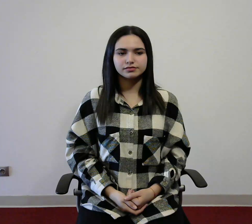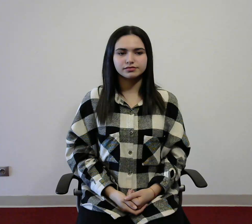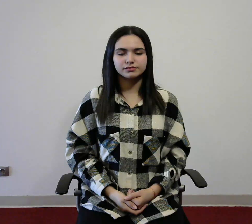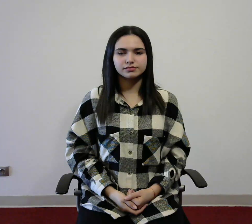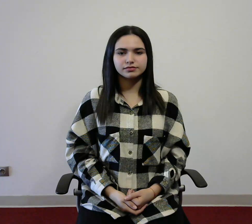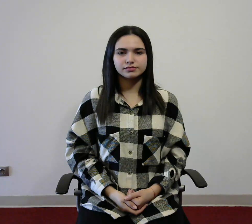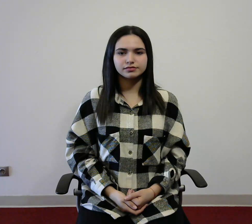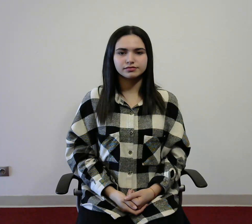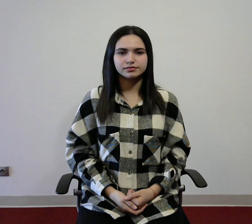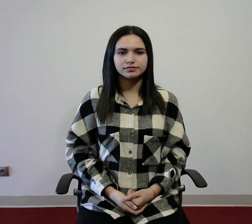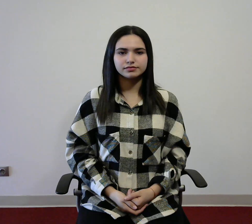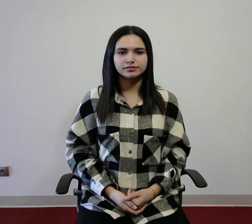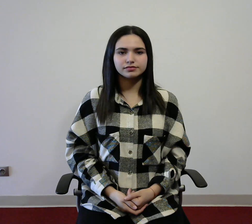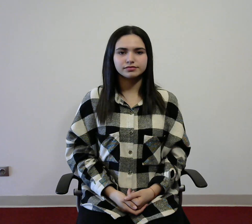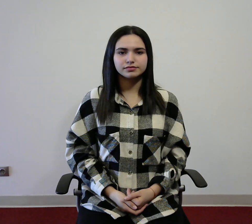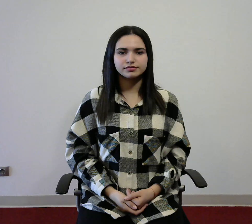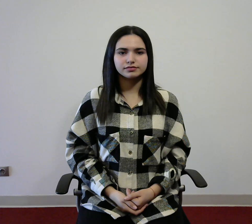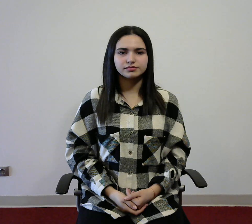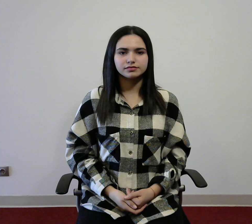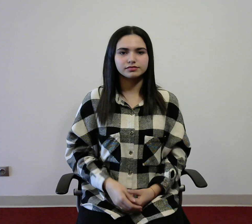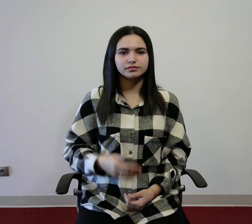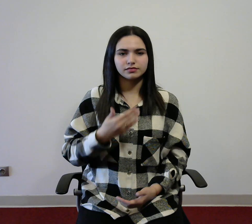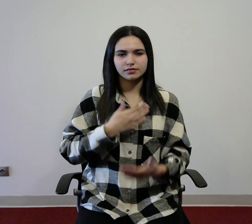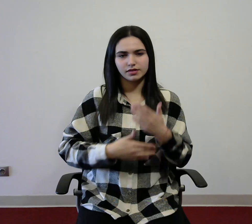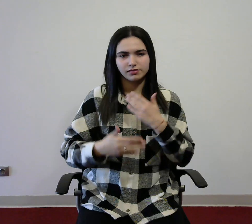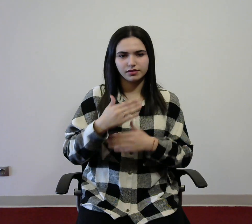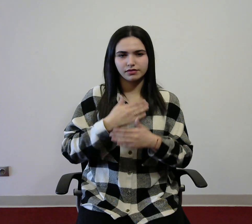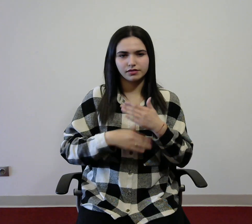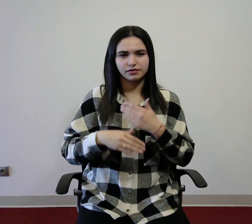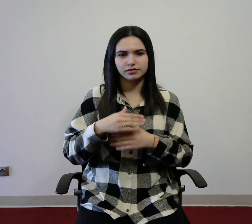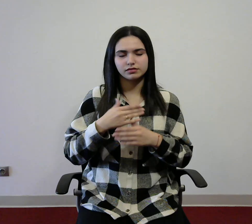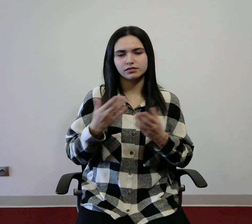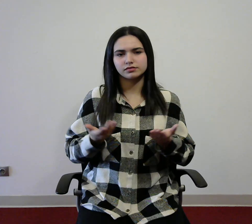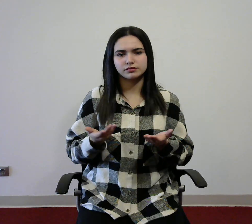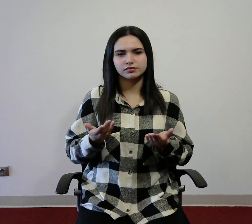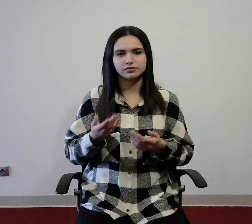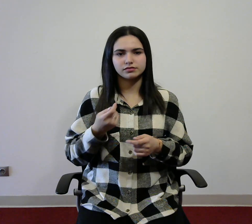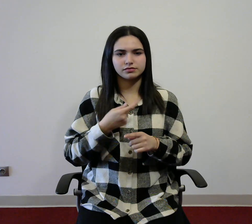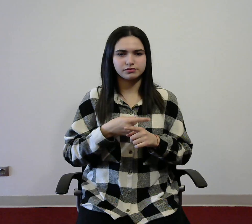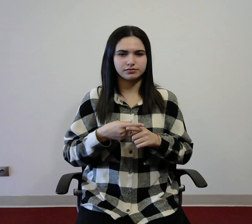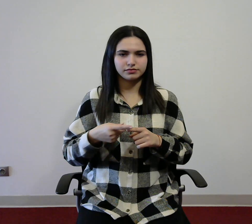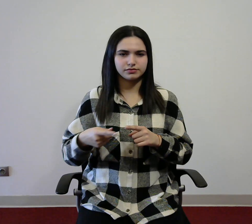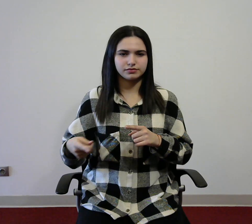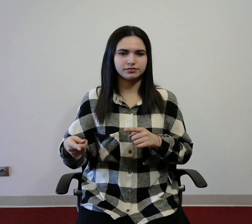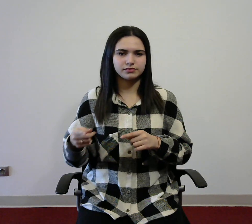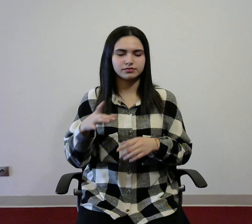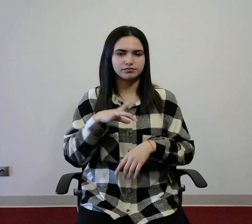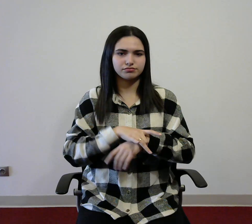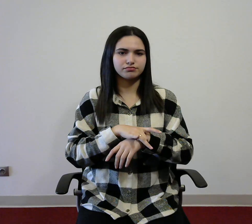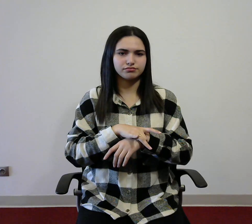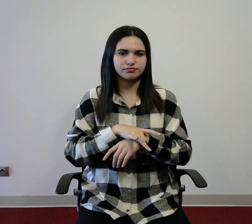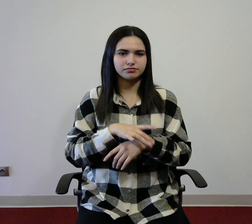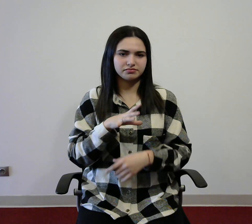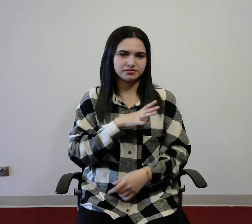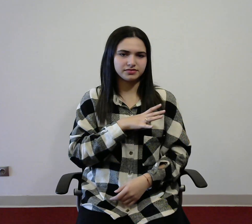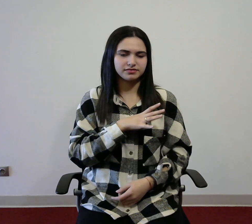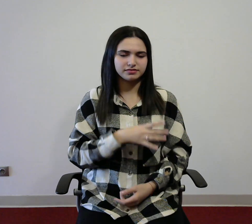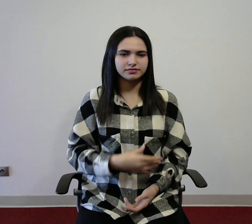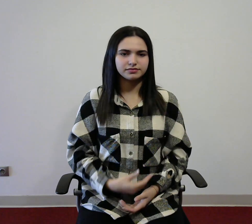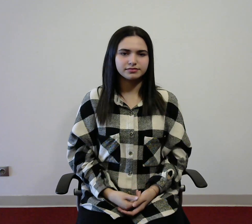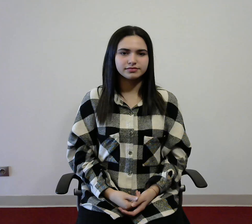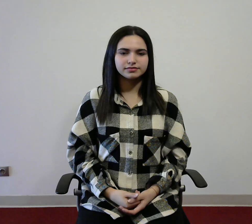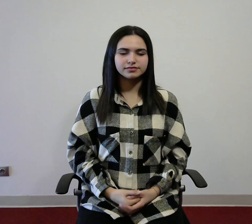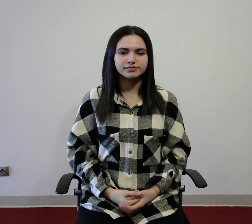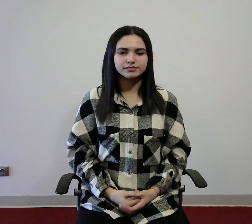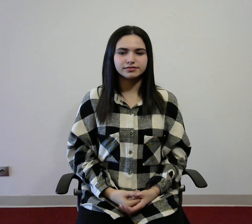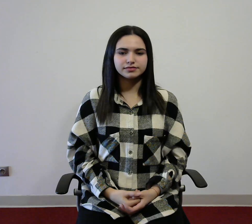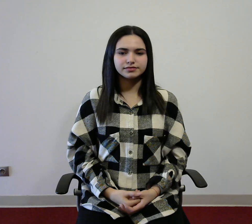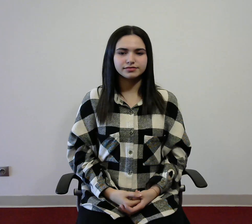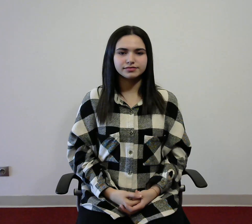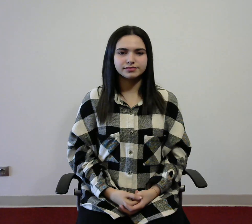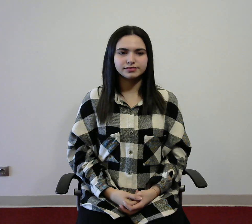Əlillik hansı müddətə müəyyən olunur?